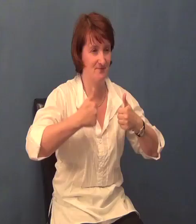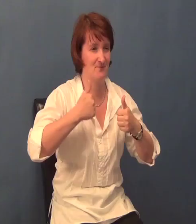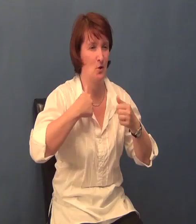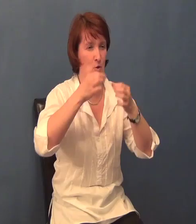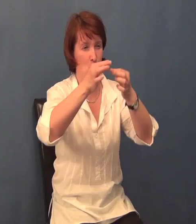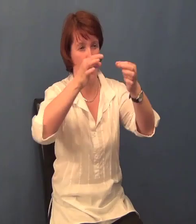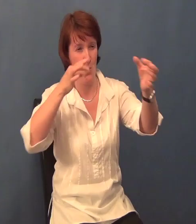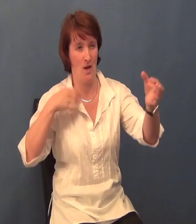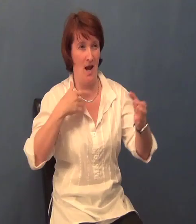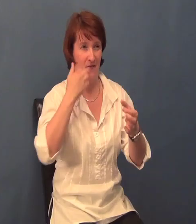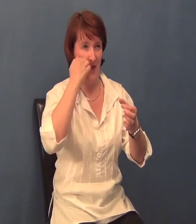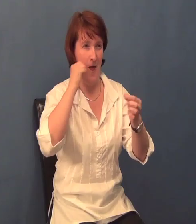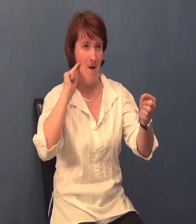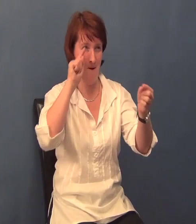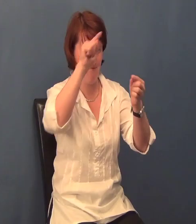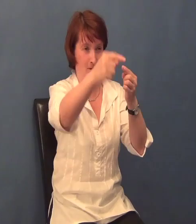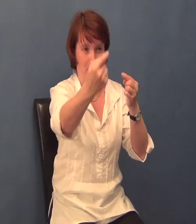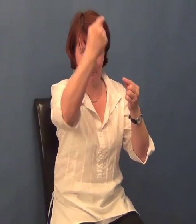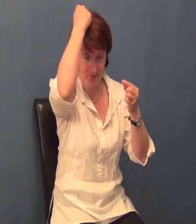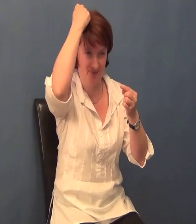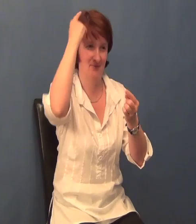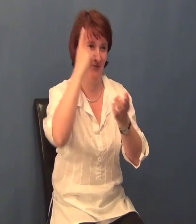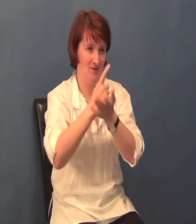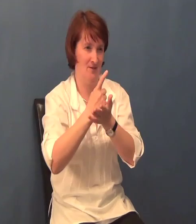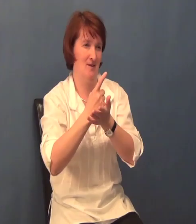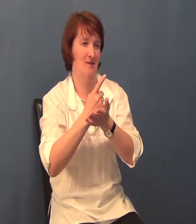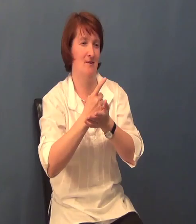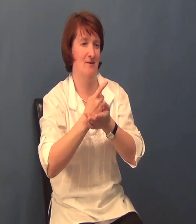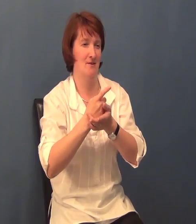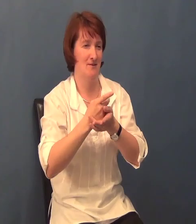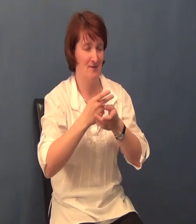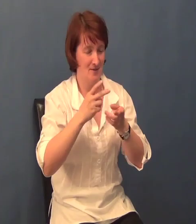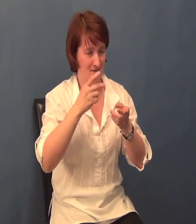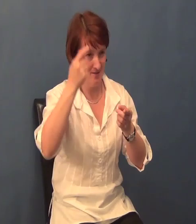Czekam na coś z zamkniętymi oczami. Druga osoba celuje w coś na mojej głowie. Strzela, udaje jej się.